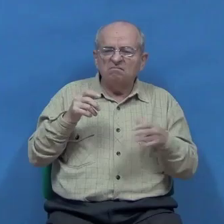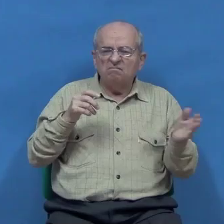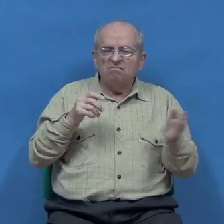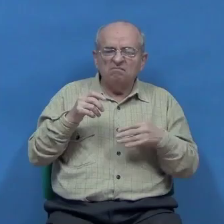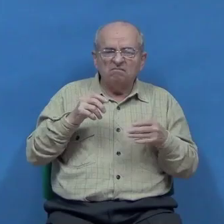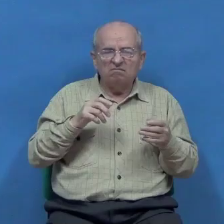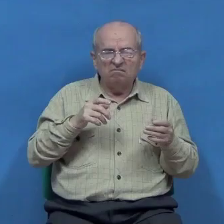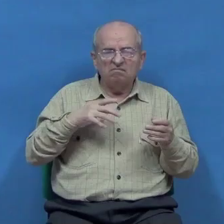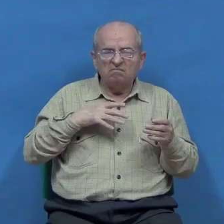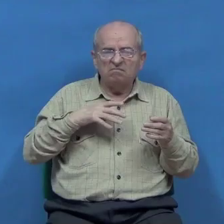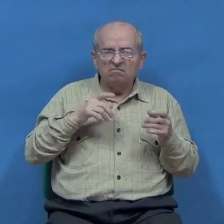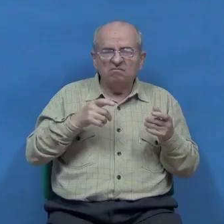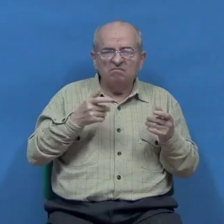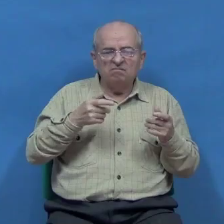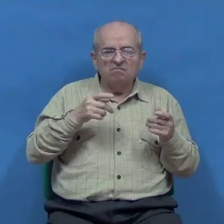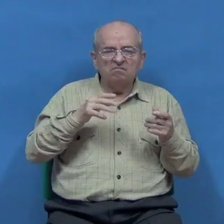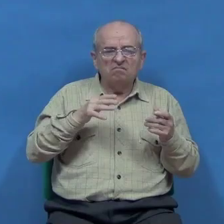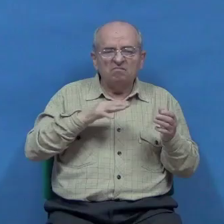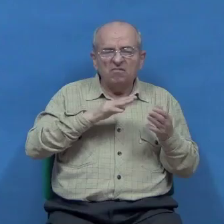Niebezpiecznie było, wszystkich ewakuowali.